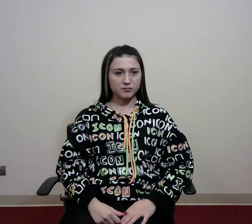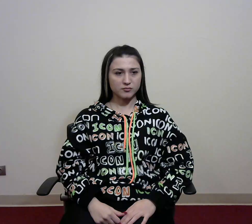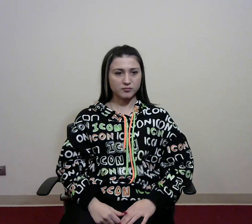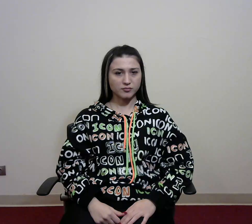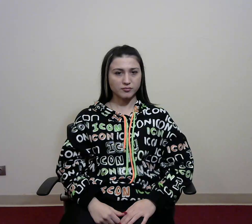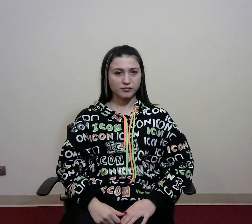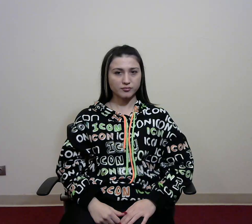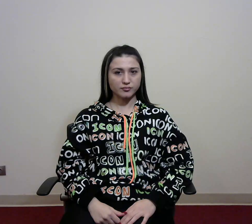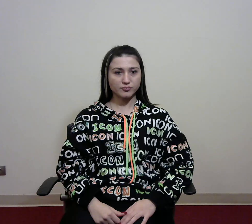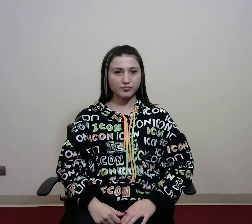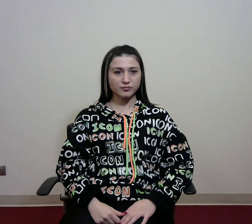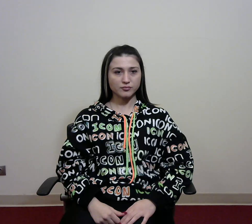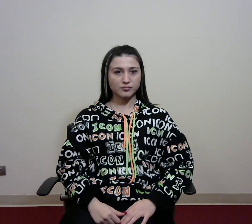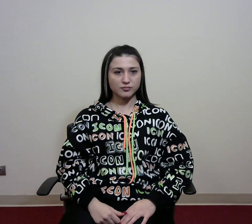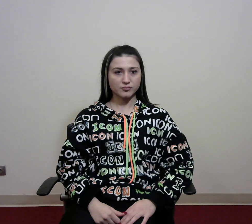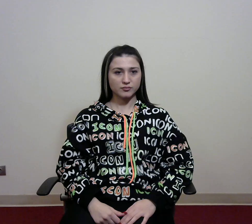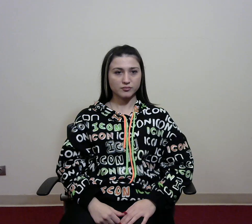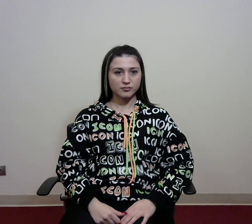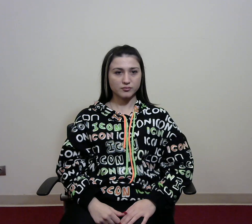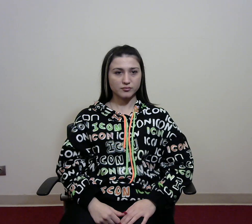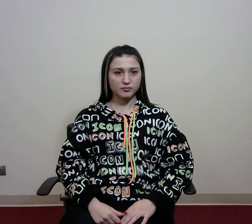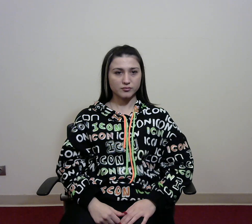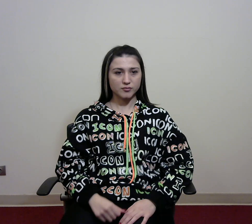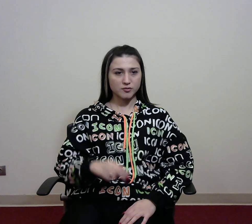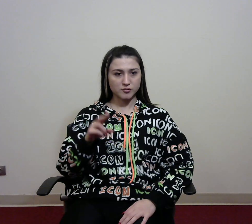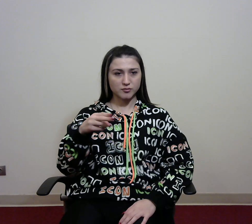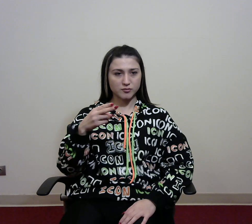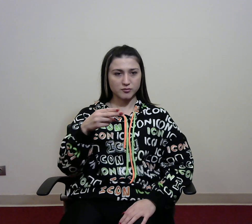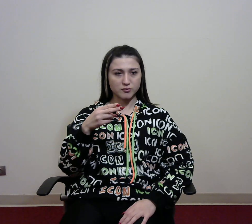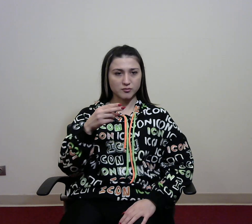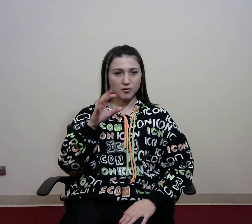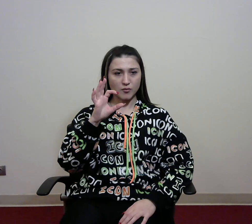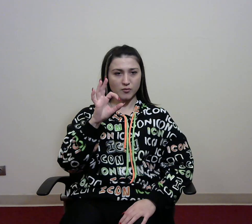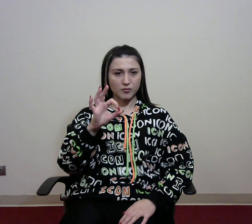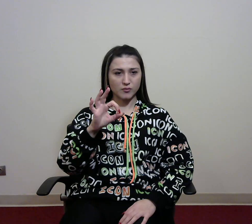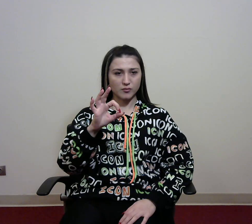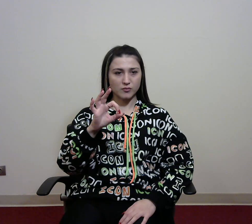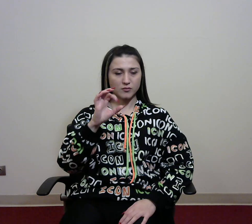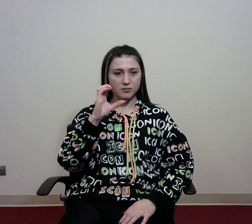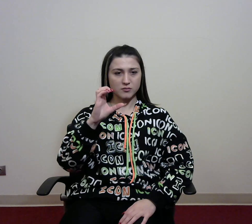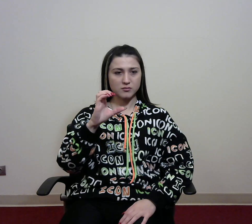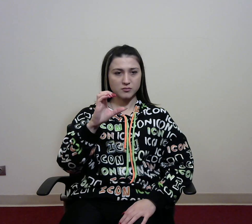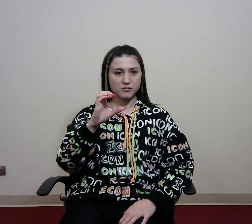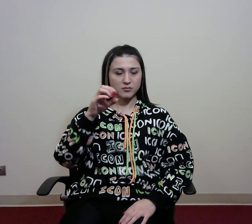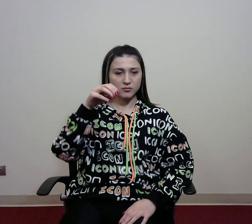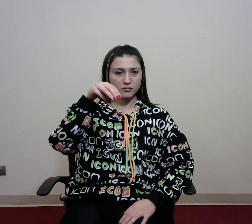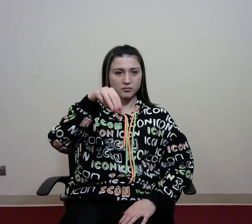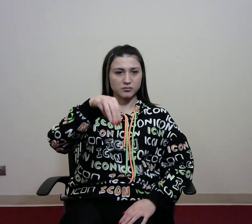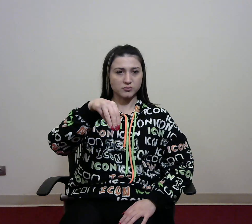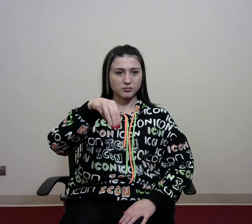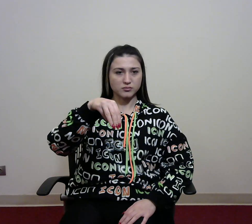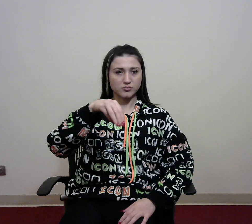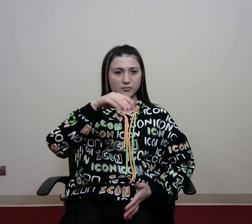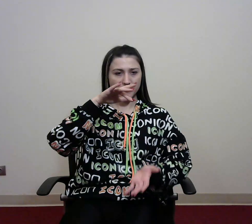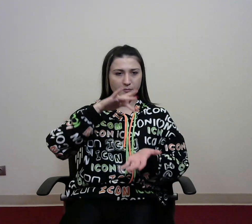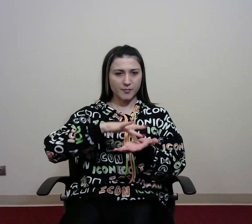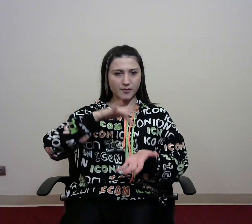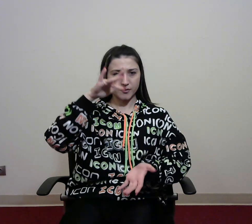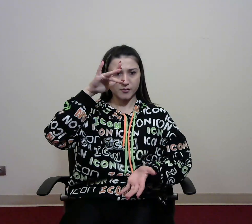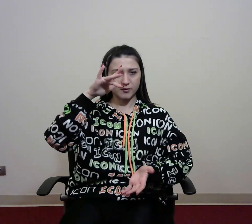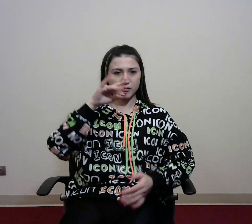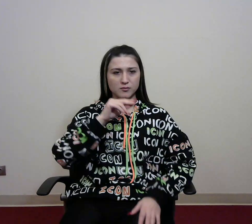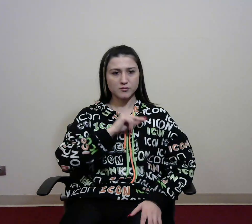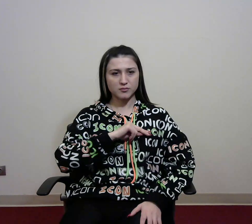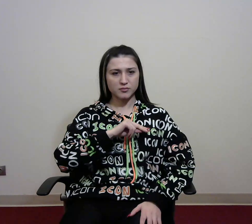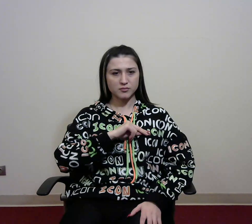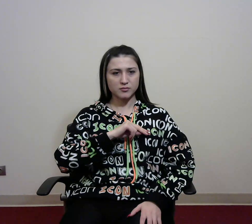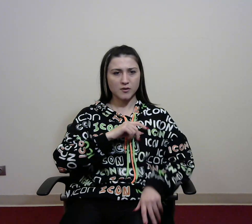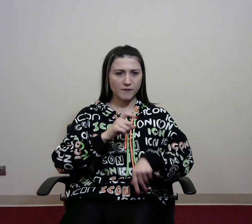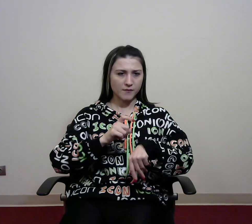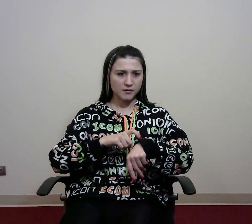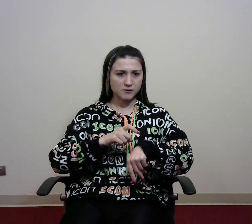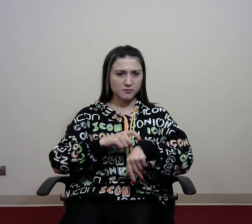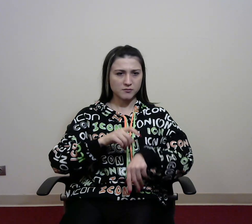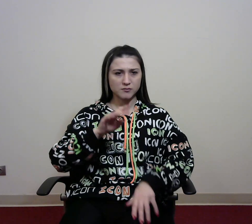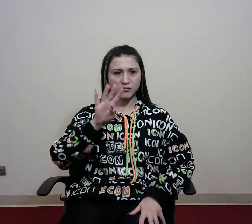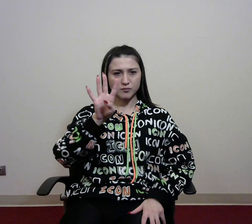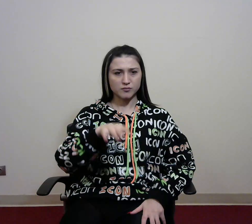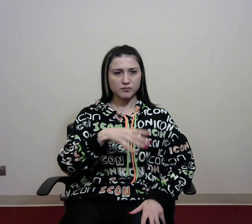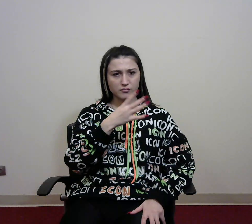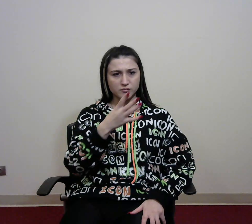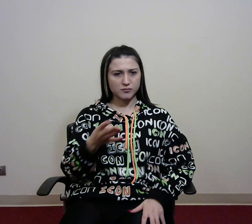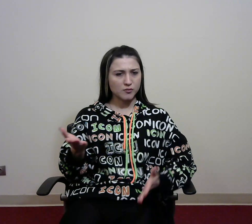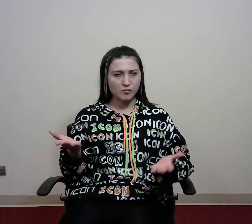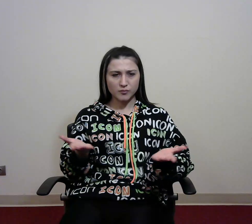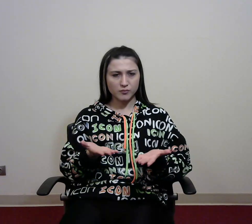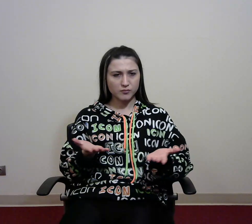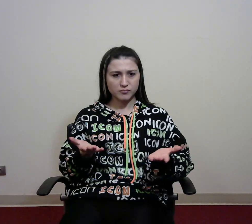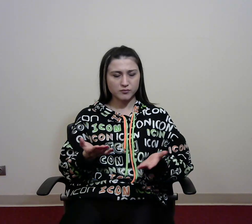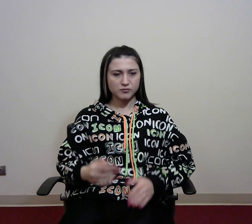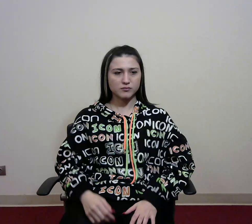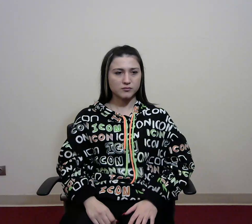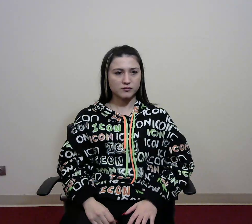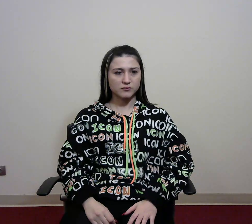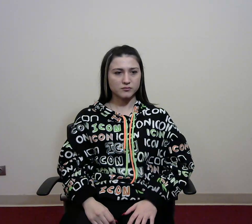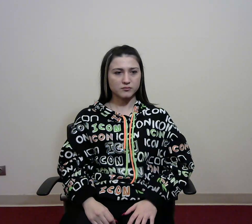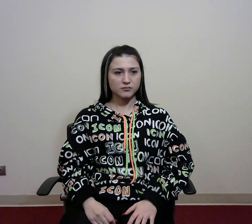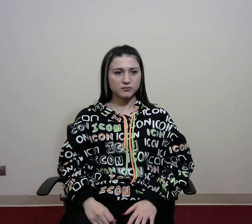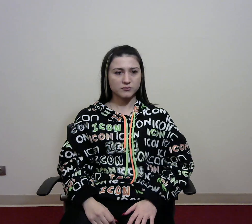DOST Mərkəzlərində iş saatı,qrafiki necədir?